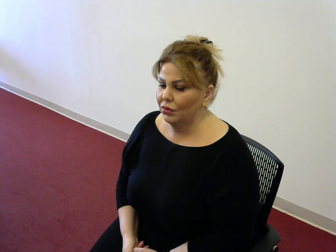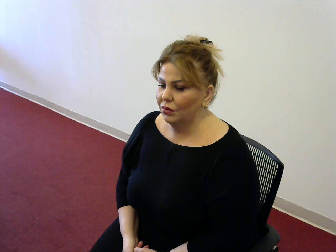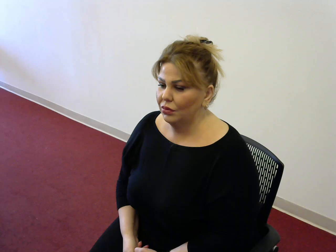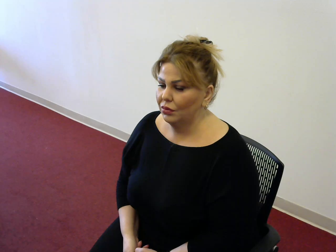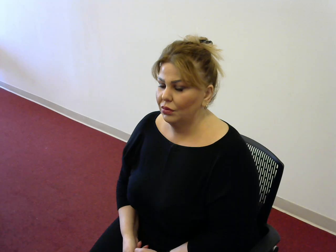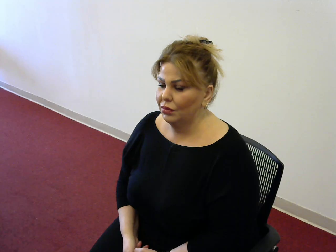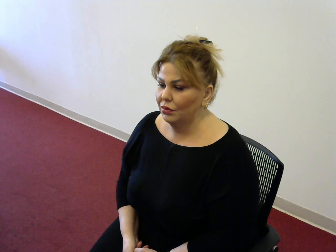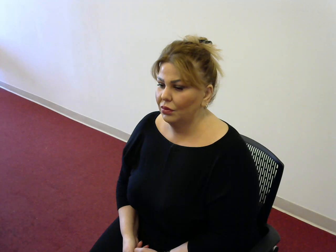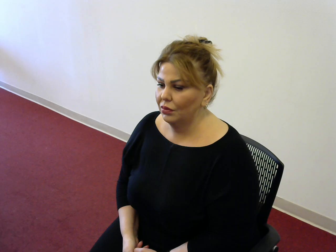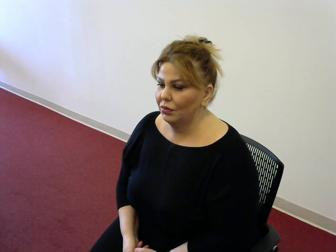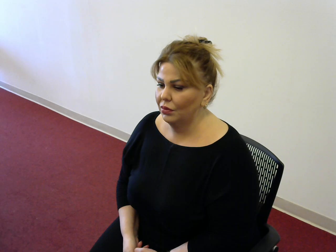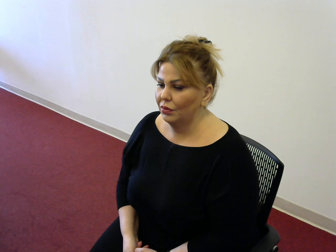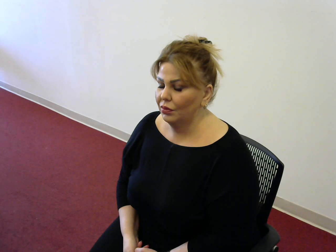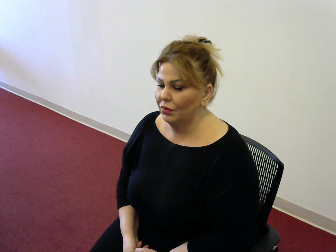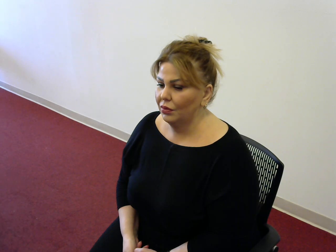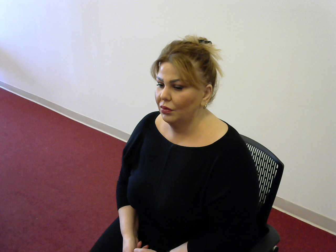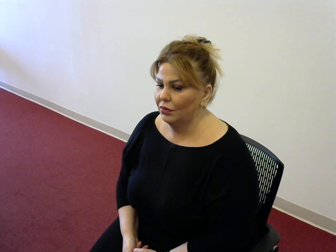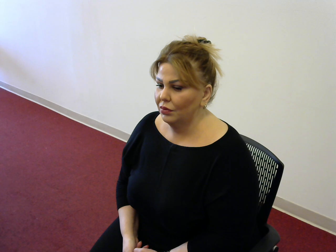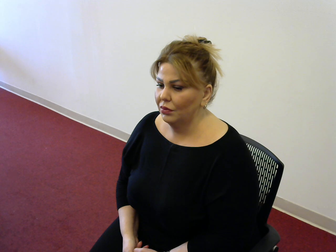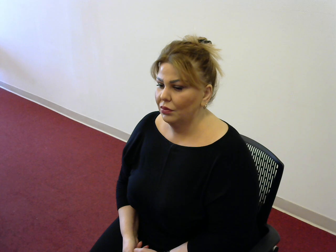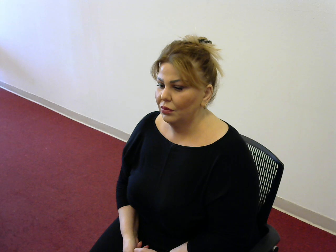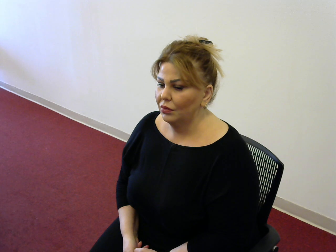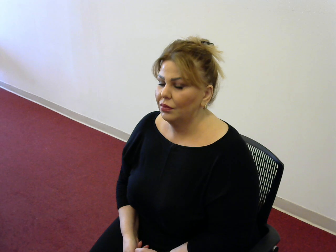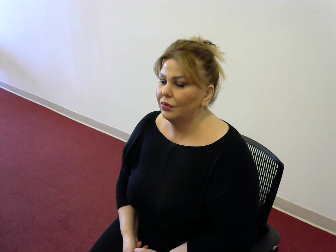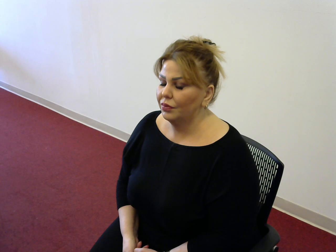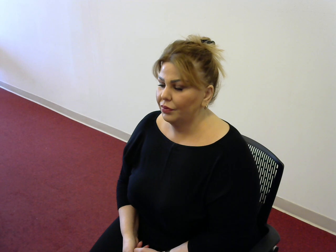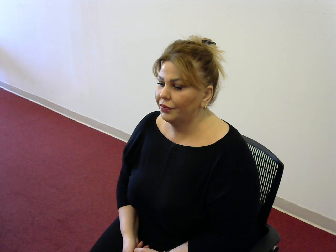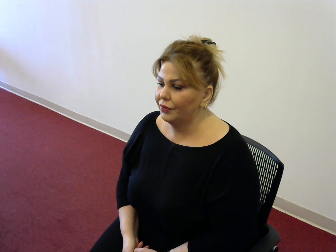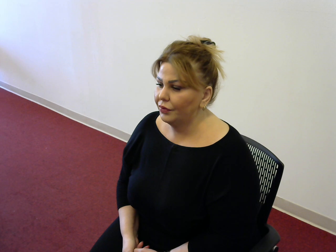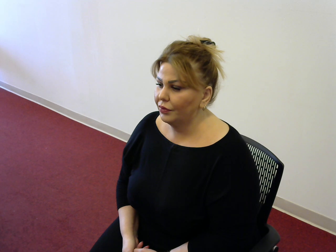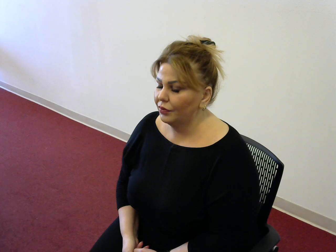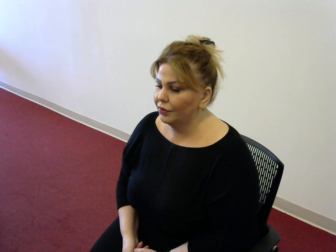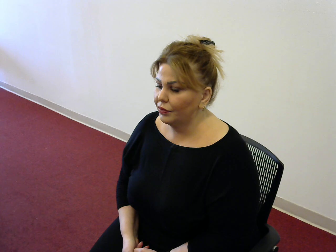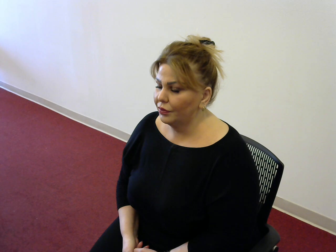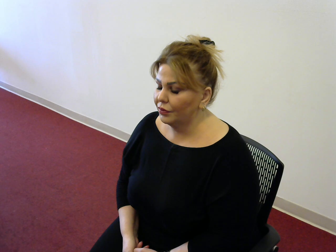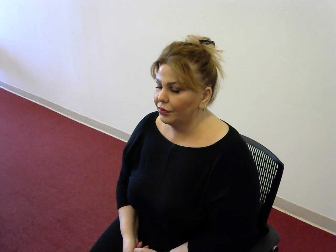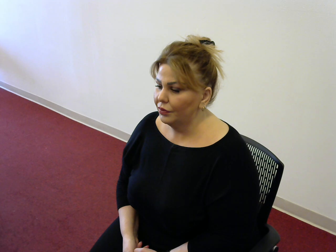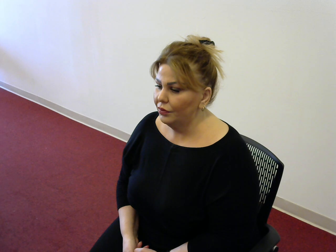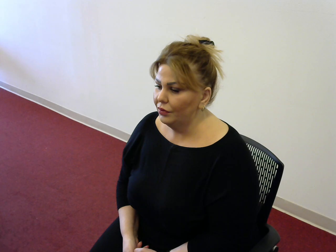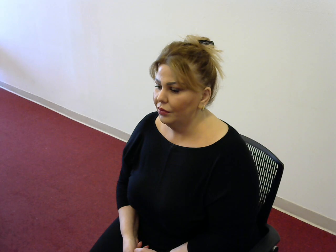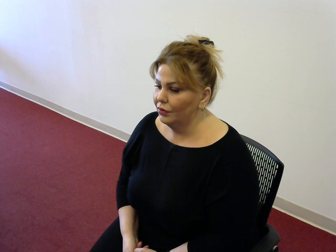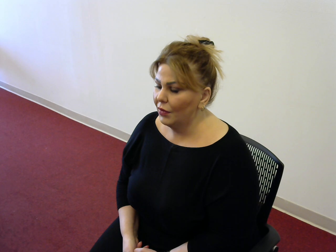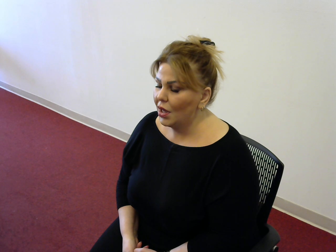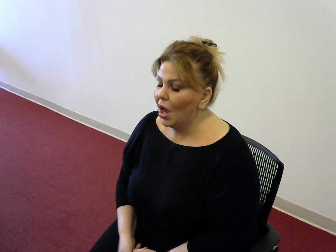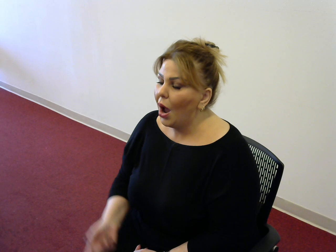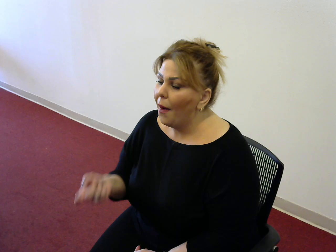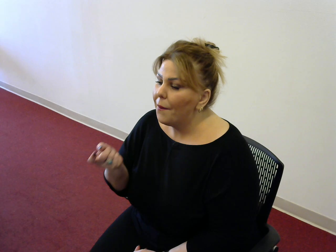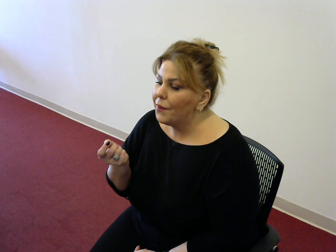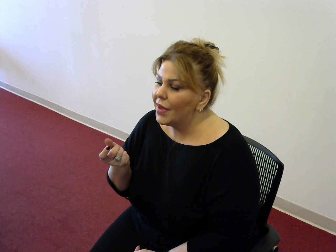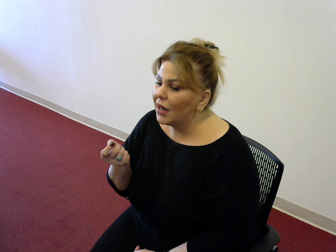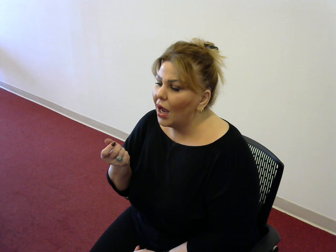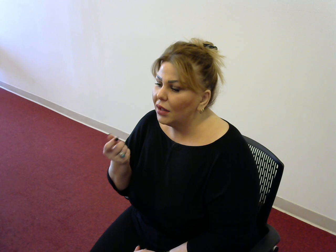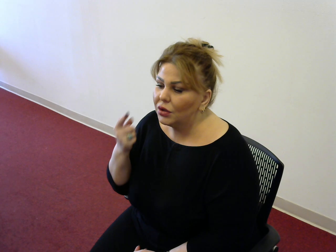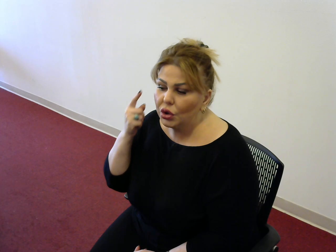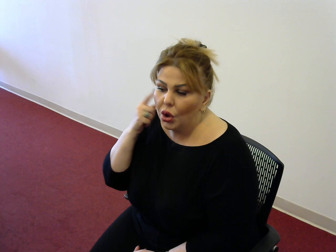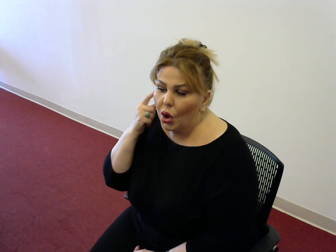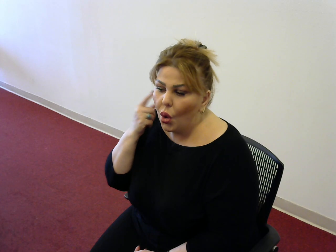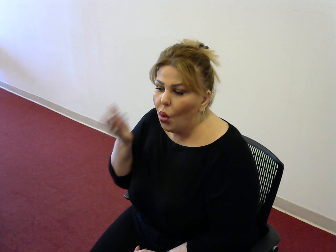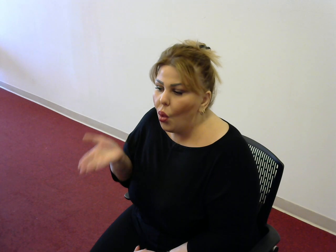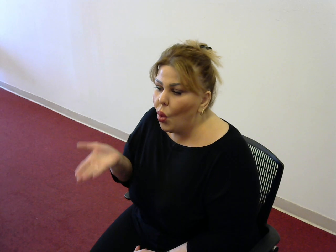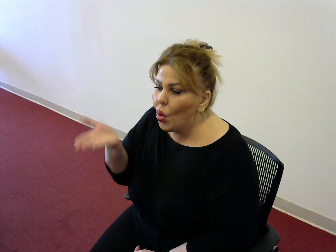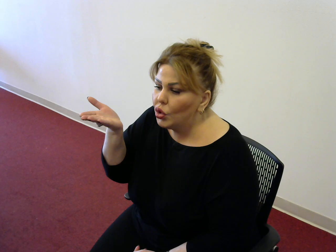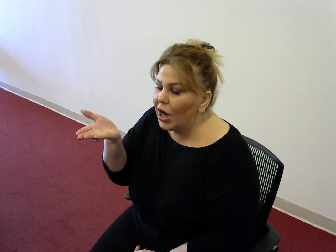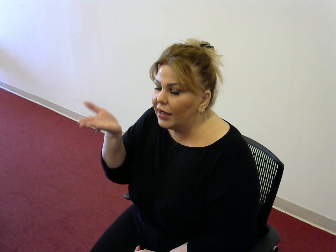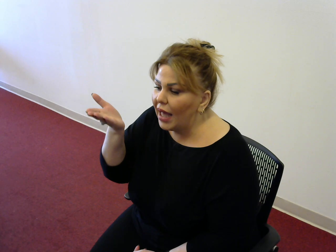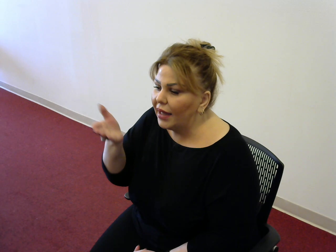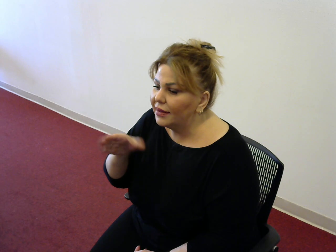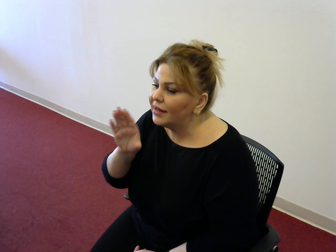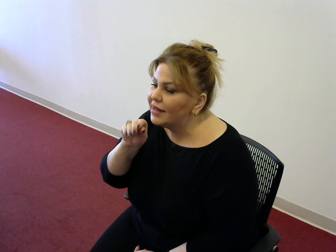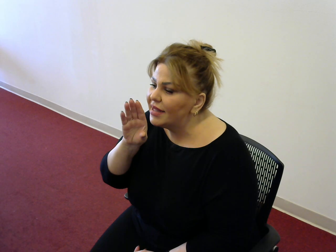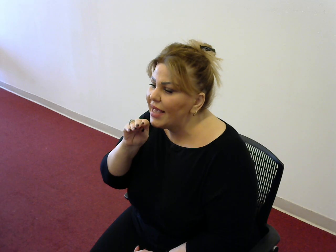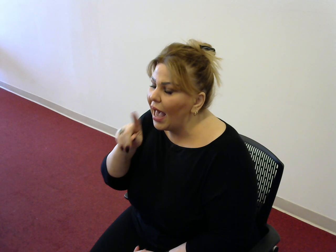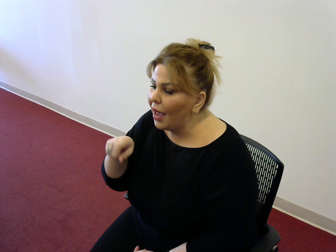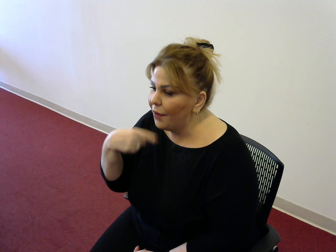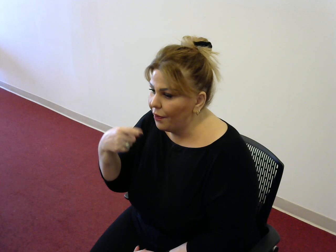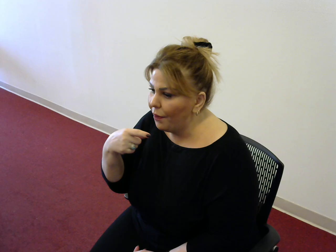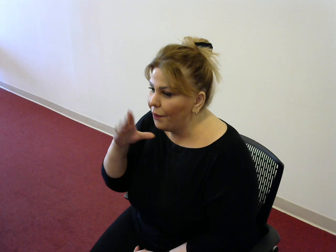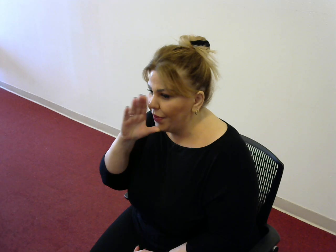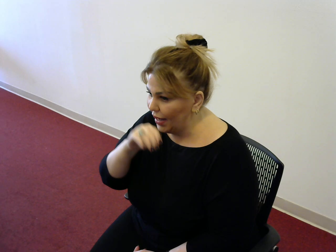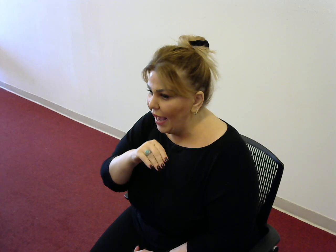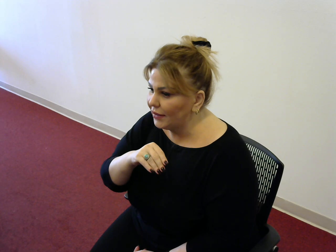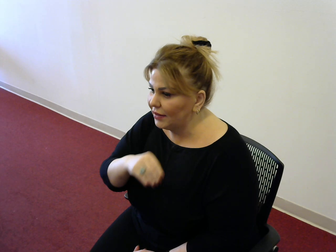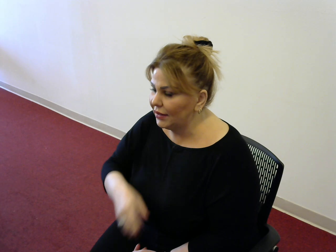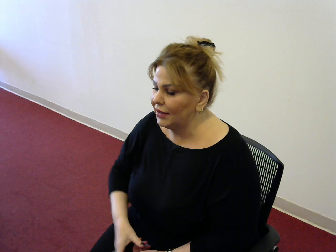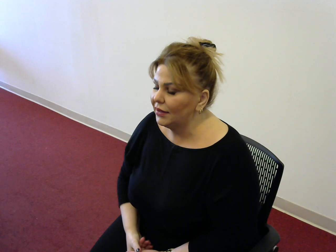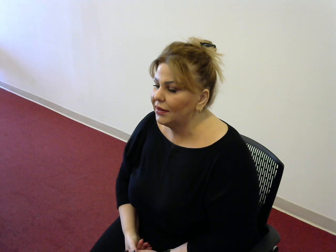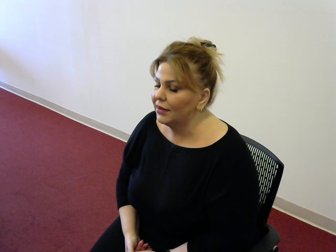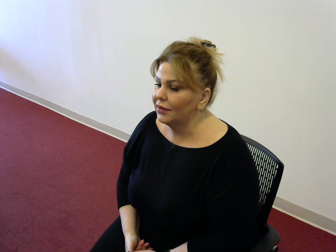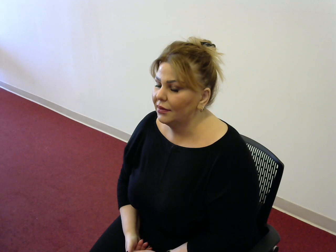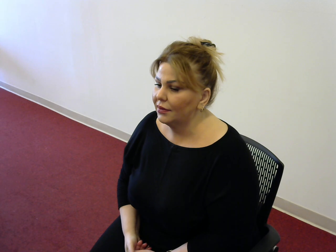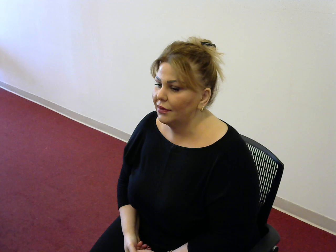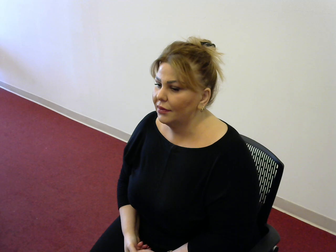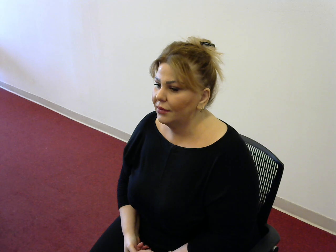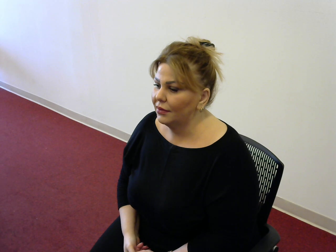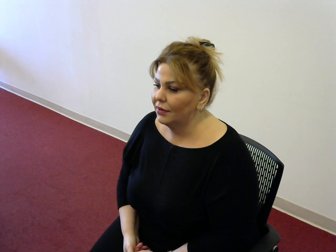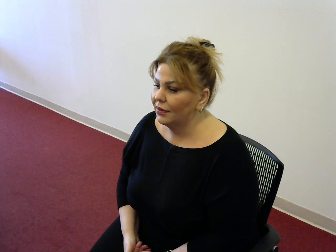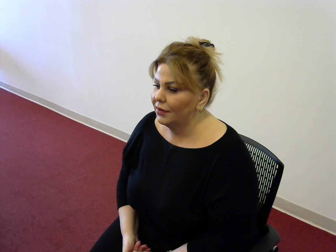Bir az ucadan deyə bilərsinizmi?